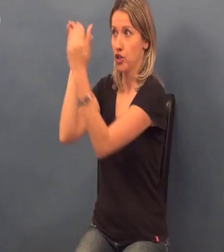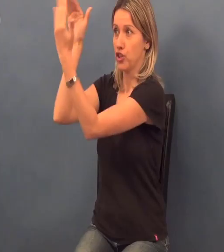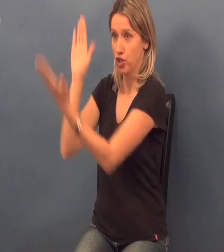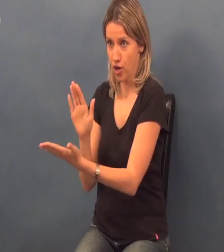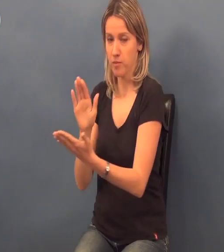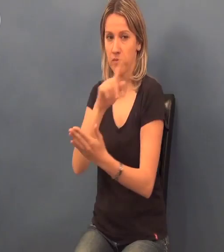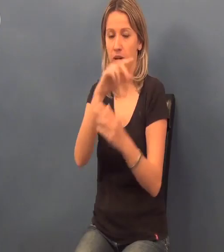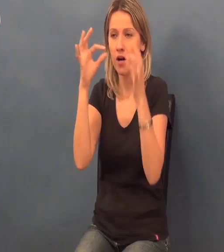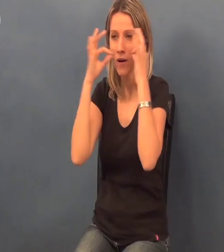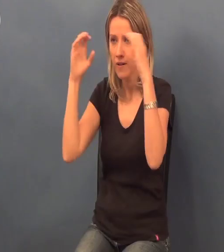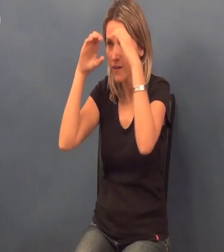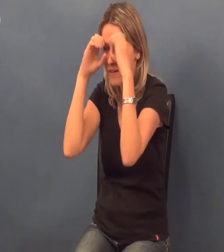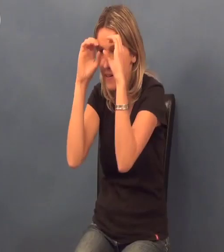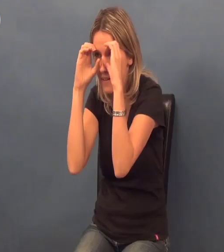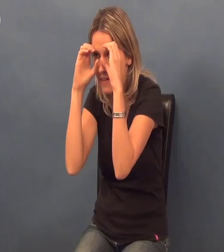W jednym domu jest kot, który patrzy przez lornetkę.